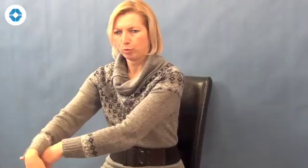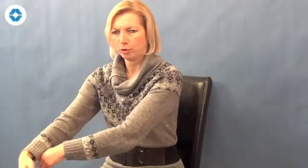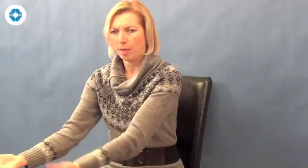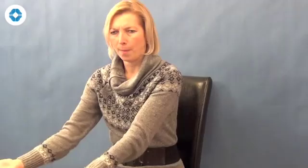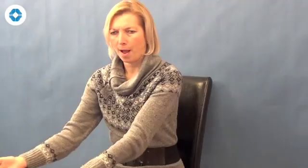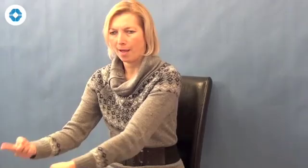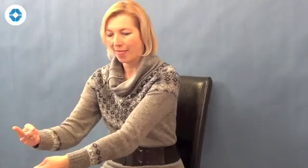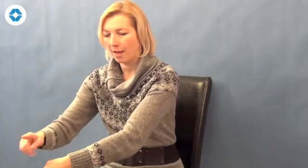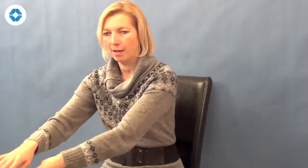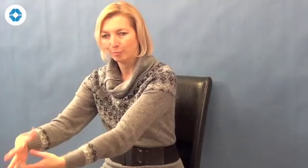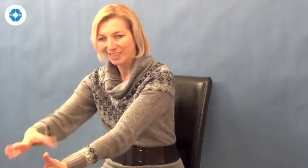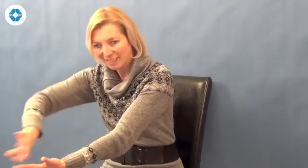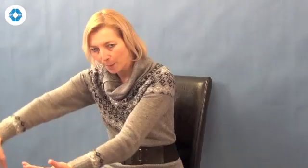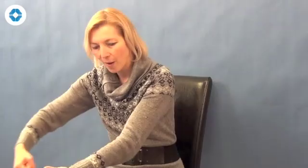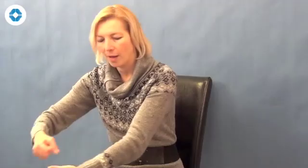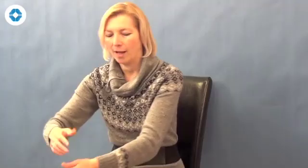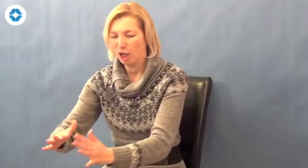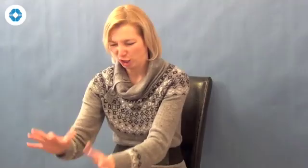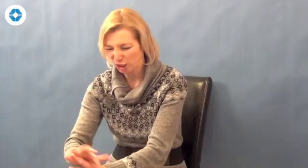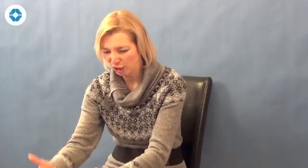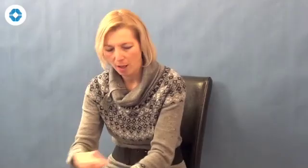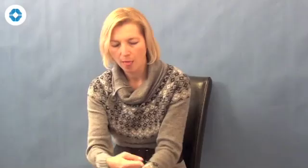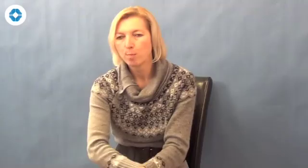To znaczy jeden jest pełny, drugi jest pusty.